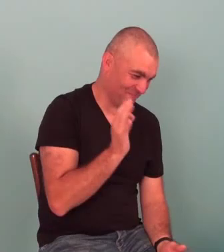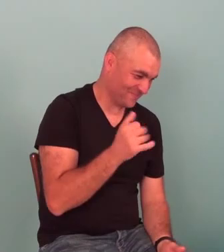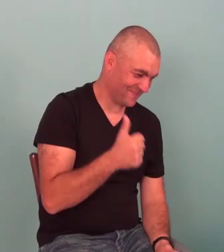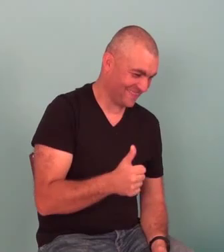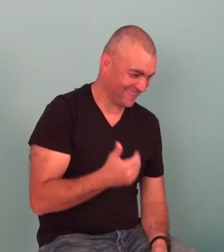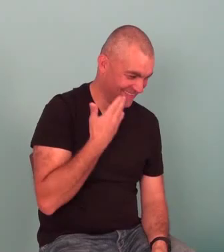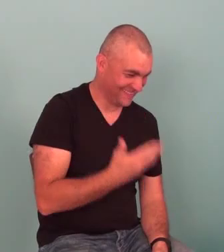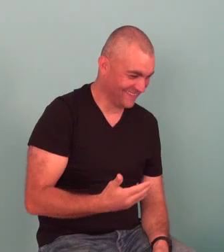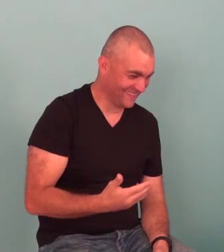Super, dziękuję.